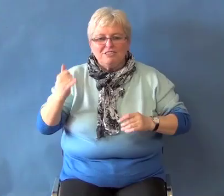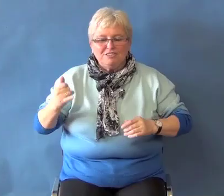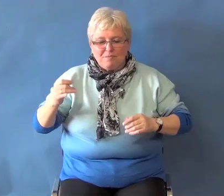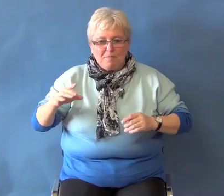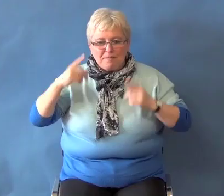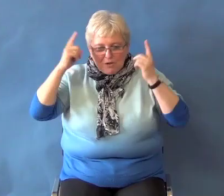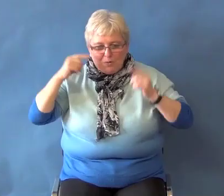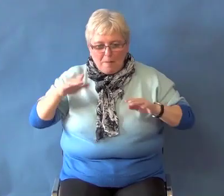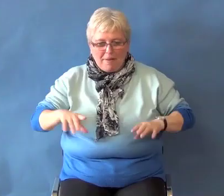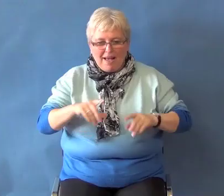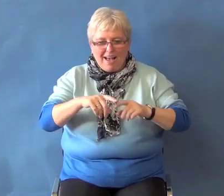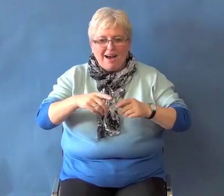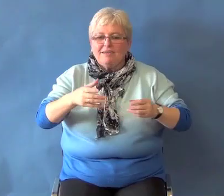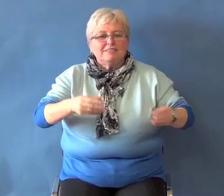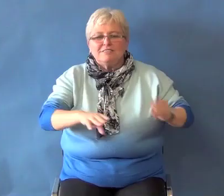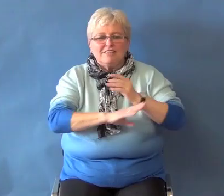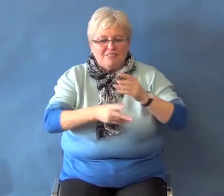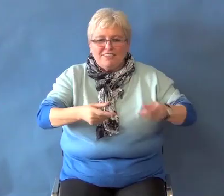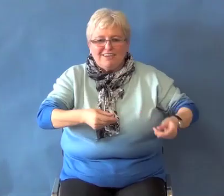A dziecko, mała myszka, co robi z drewnianym płotem?